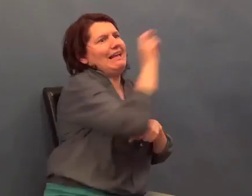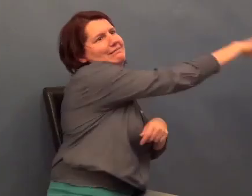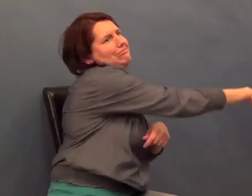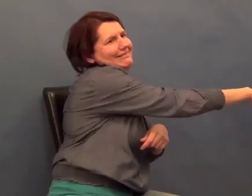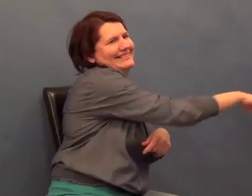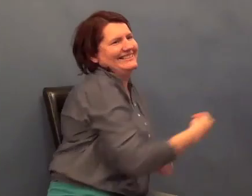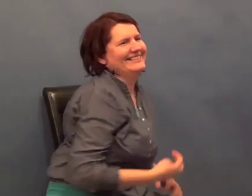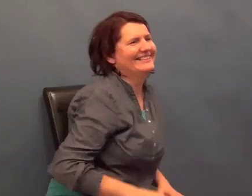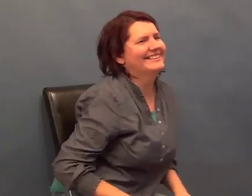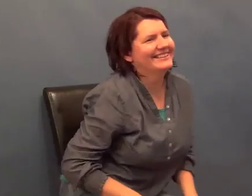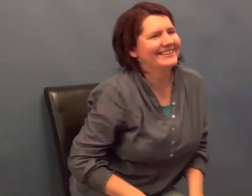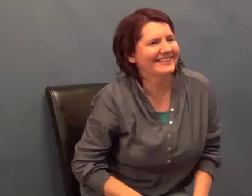Myszka Miki wyskakuje z łóżka.